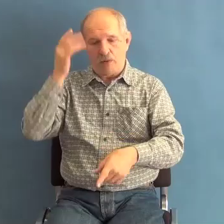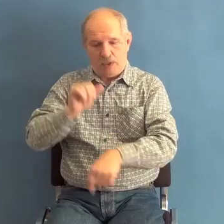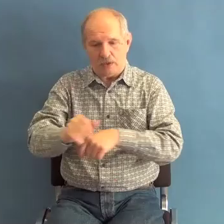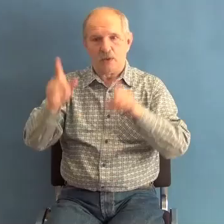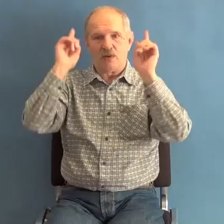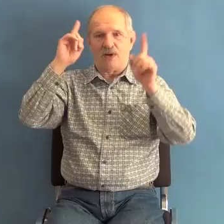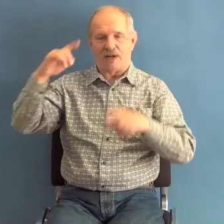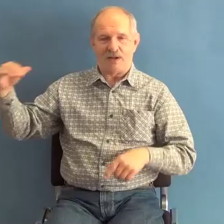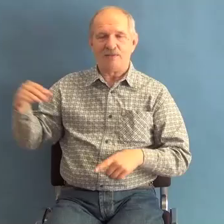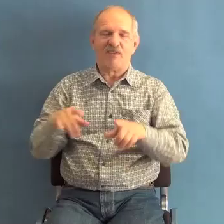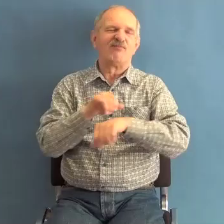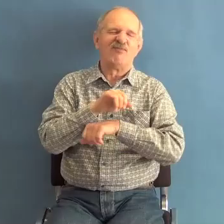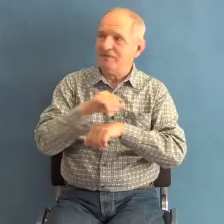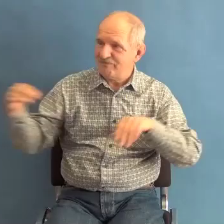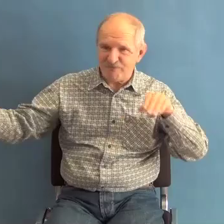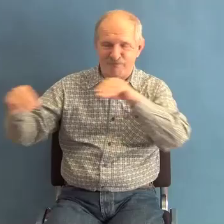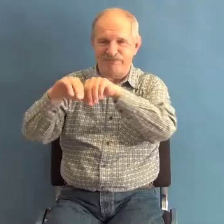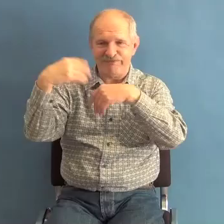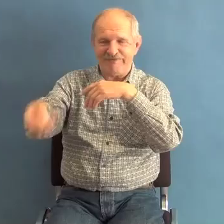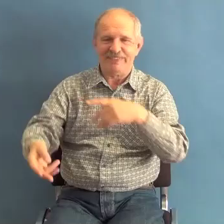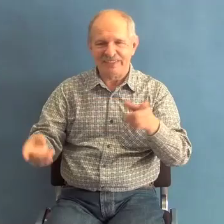Uwaga na nadjeżdżającą drezynę, bo może być wypadek.